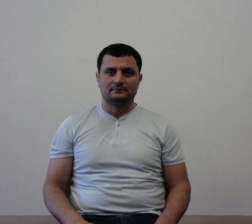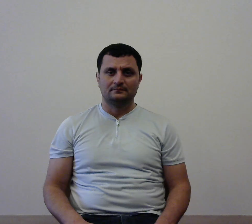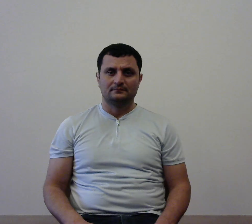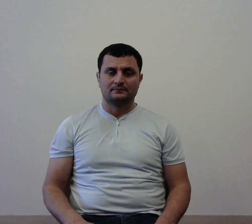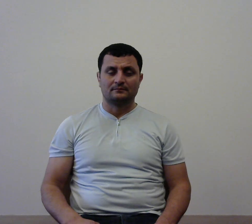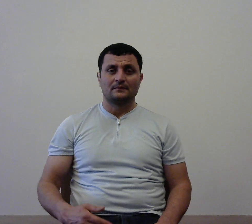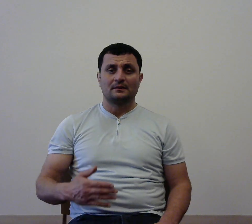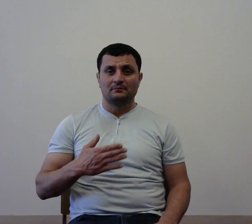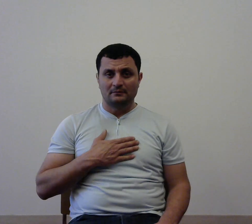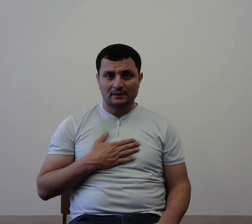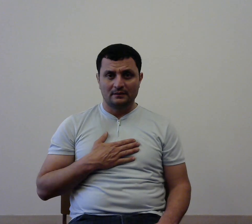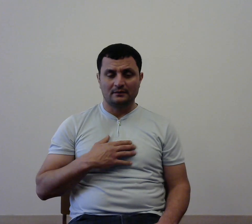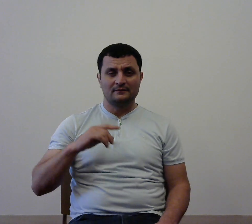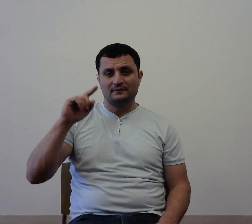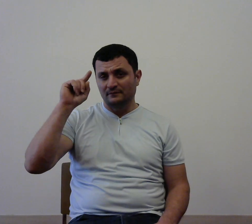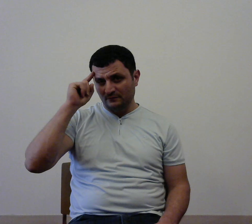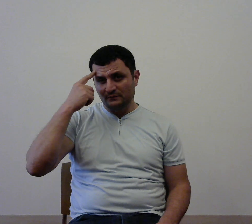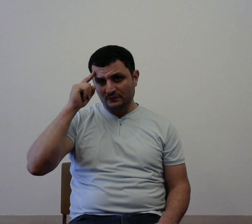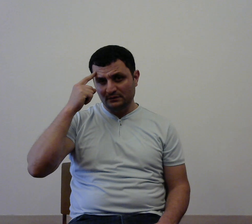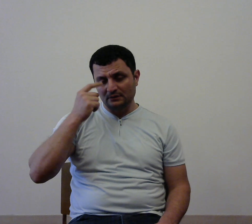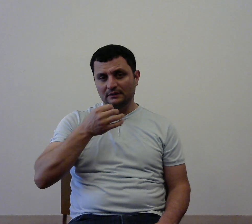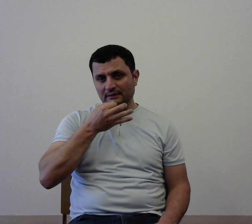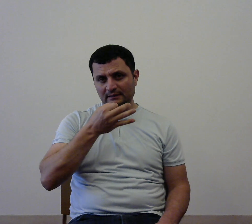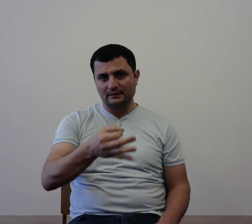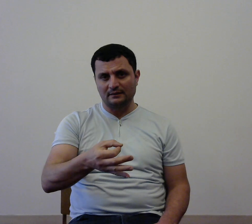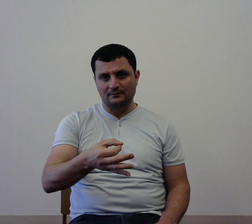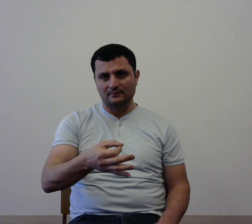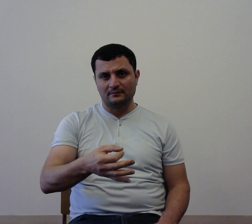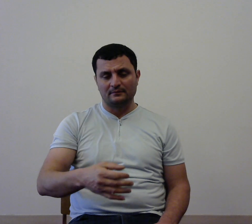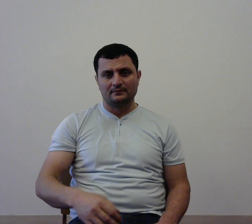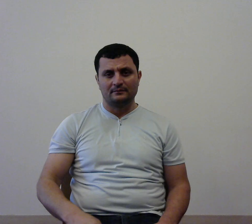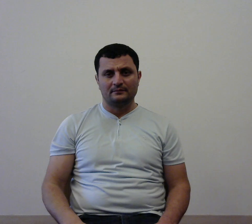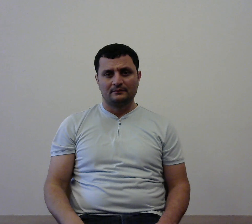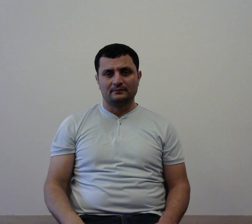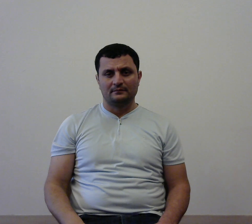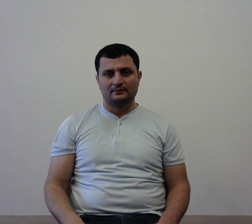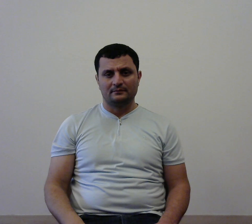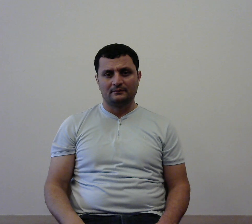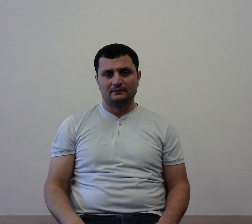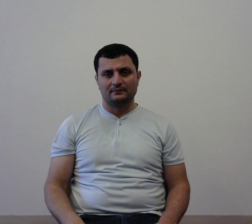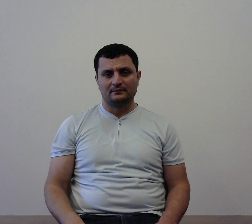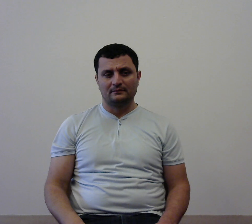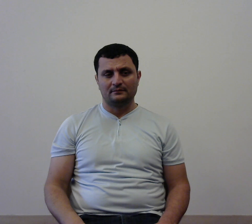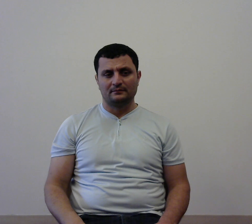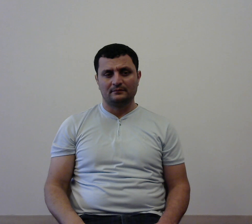Mən fikirləşim, deyərəm